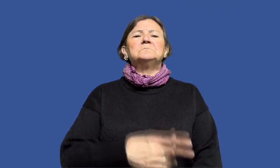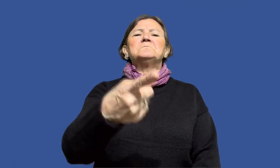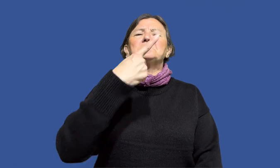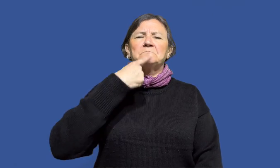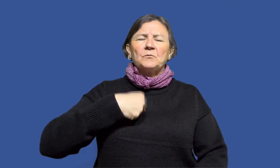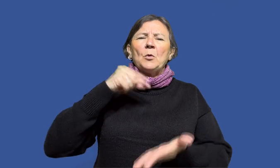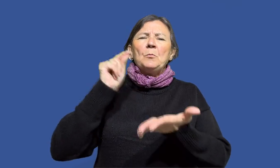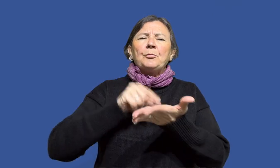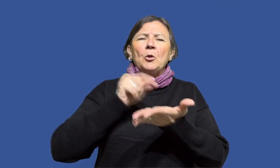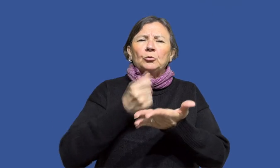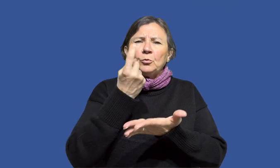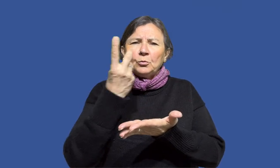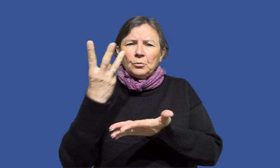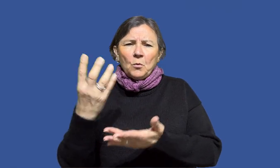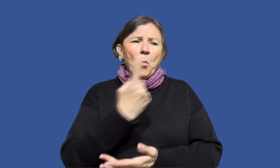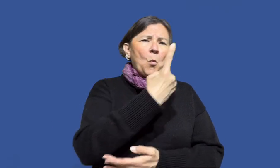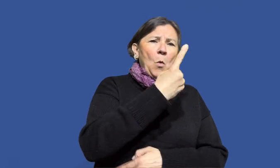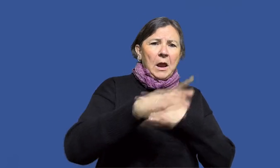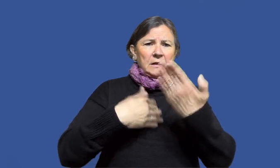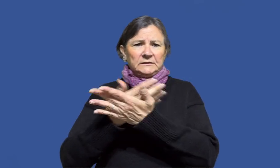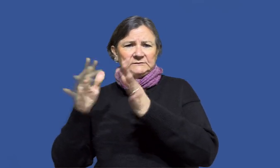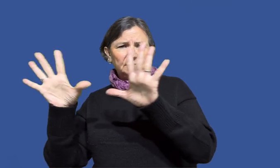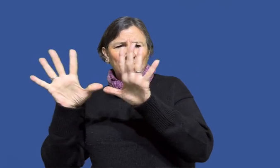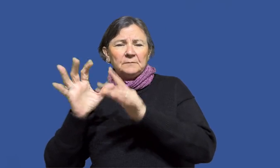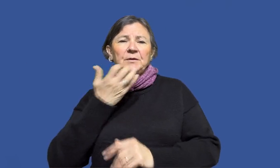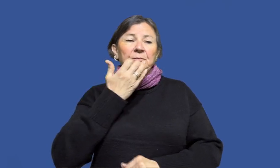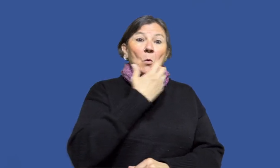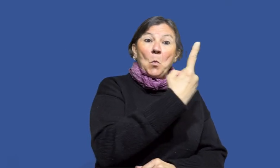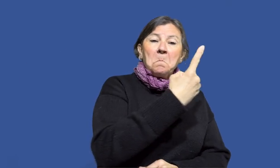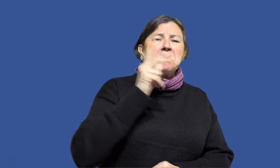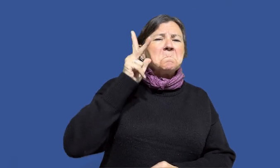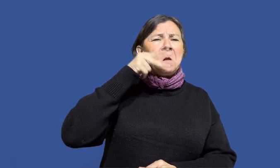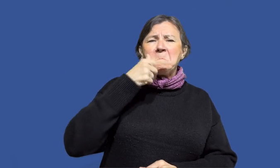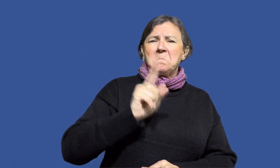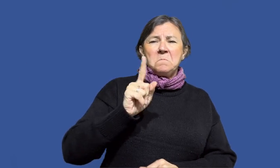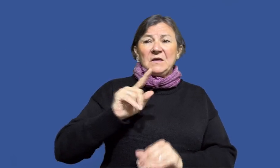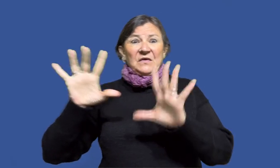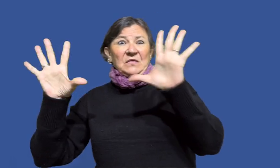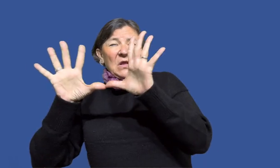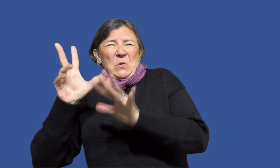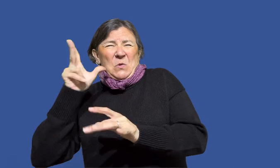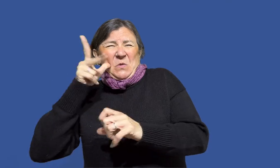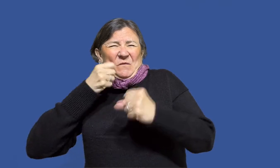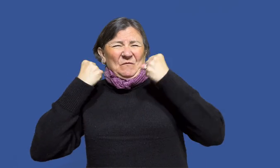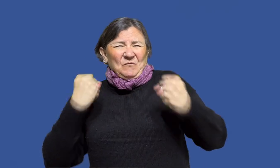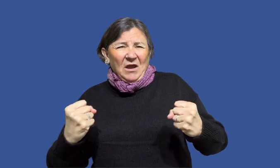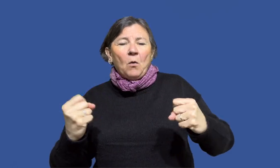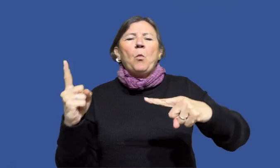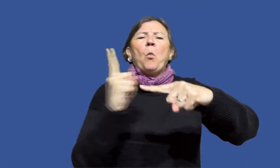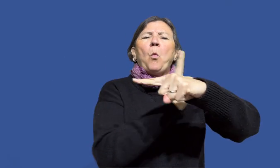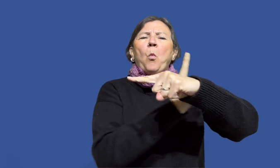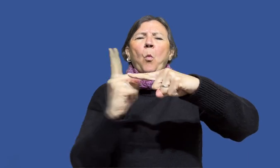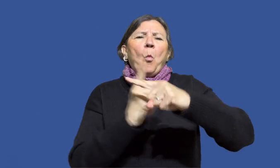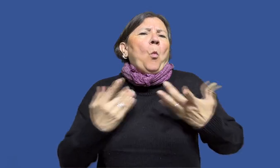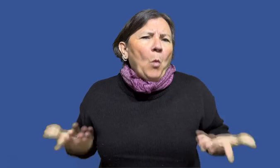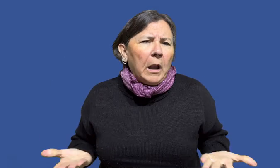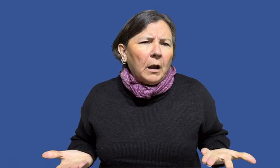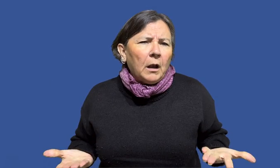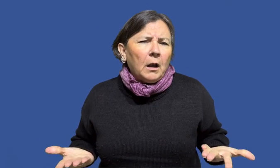Quin nivell de dolor tens, de l'u al deu, si l'u vol dir poc dolor i el deu vol dir molt de dolor?